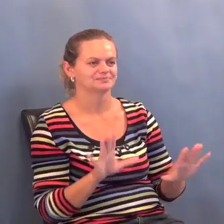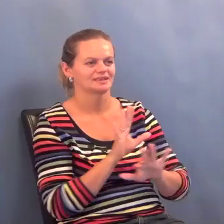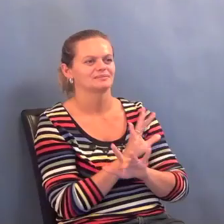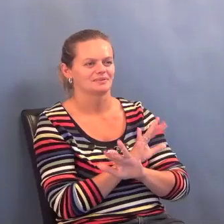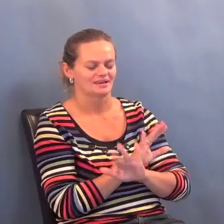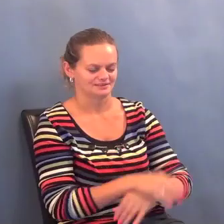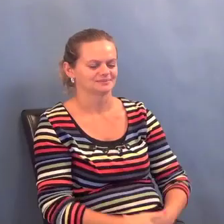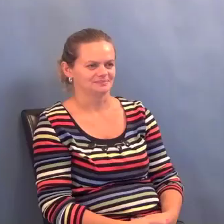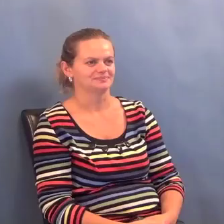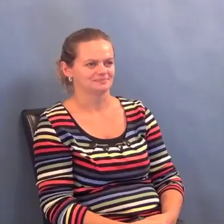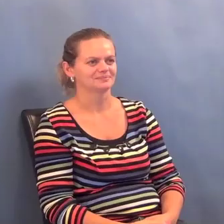Wolno w barze.